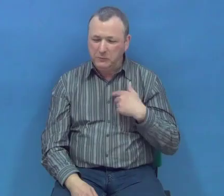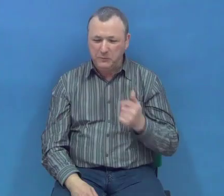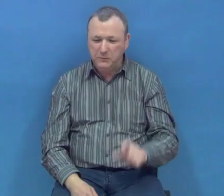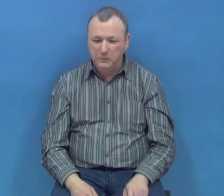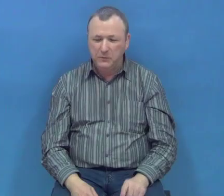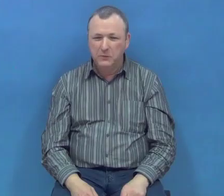Ja nie wiem.